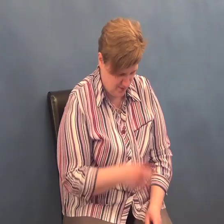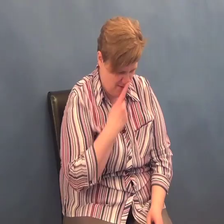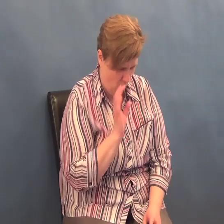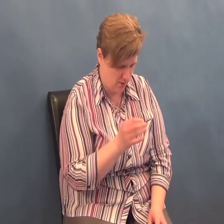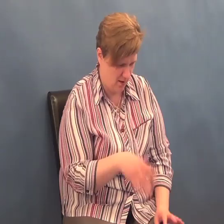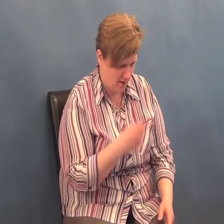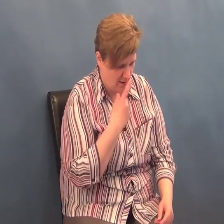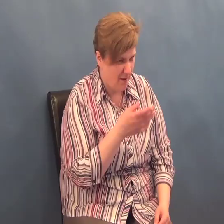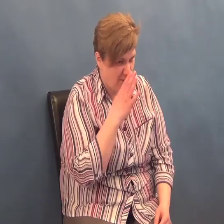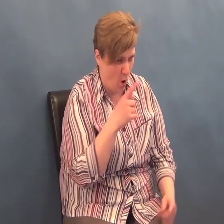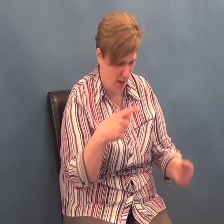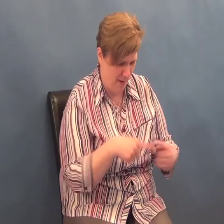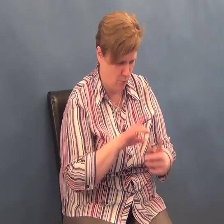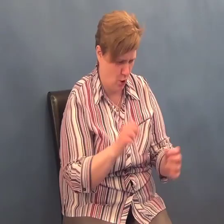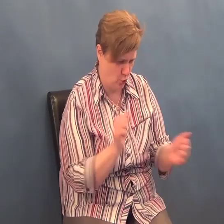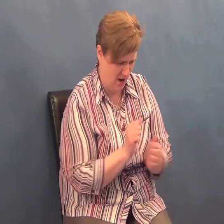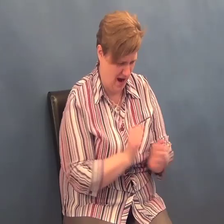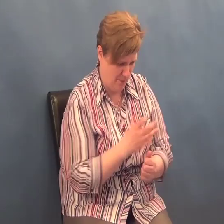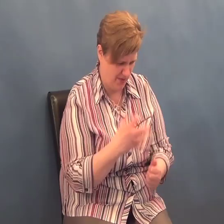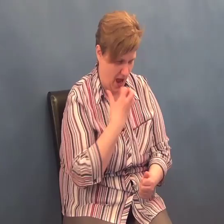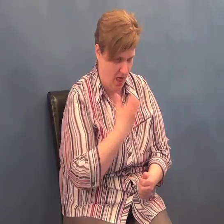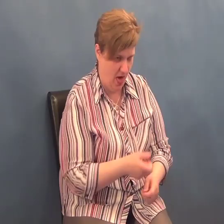Wygląda na to, że to pojazd zimowy, a nie letni.